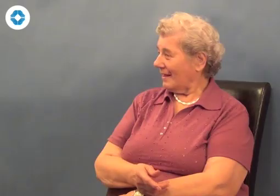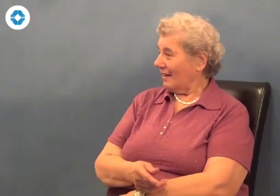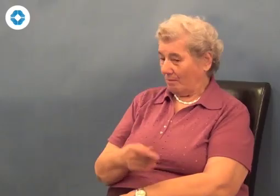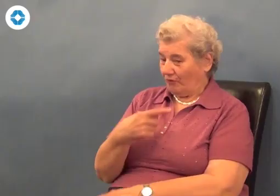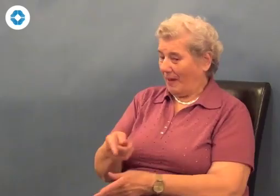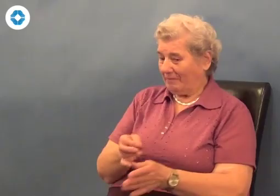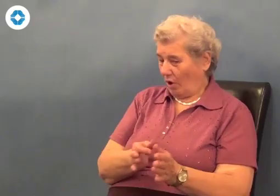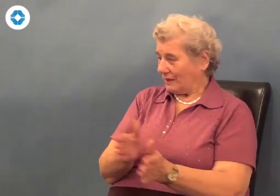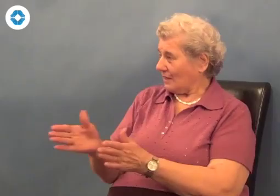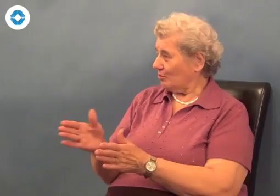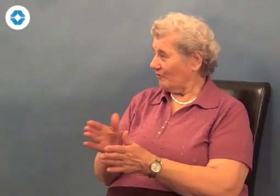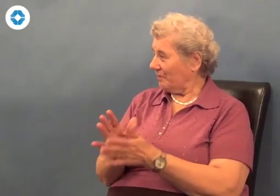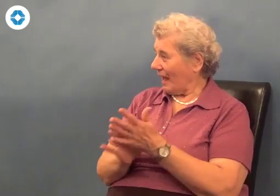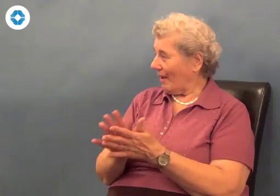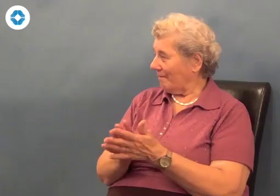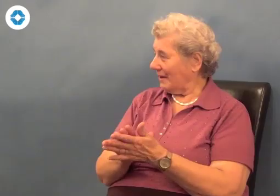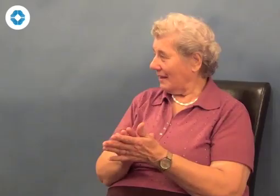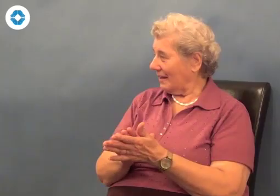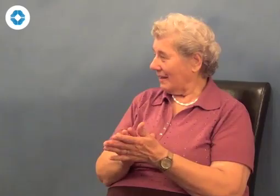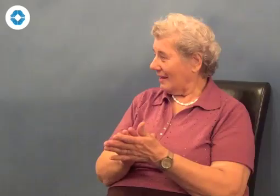Mówiłam, od razu migam.